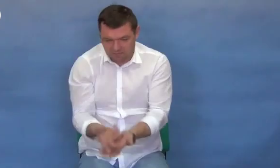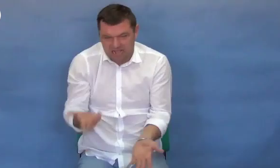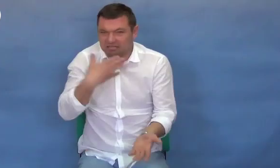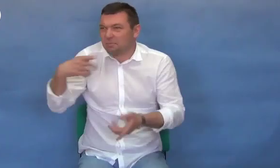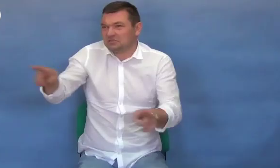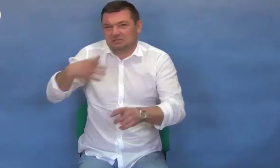Nie ma takiego znaku.